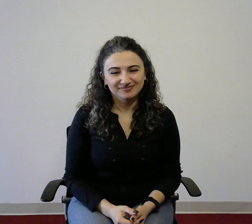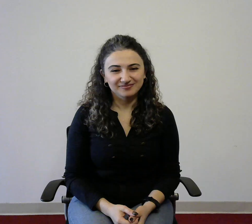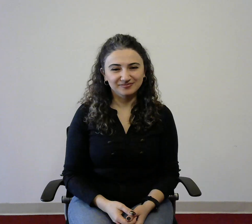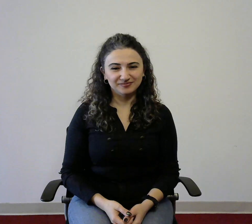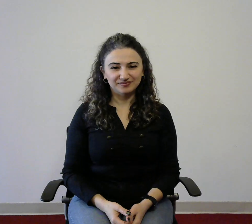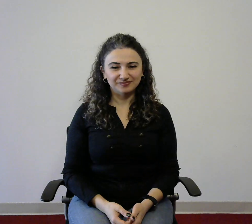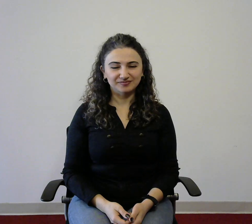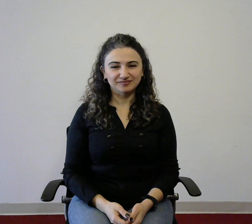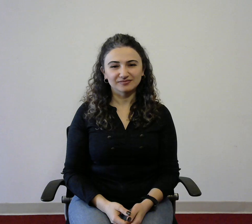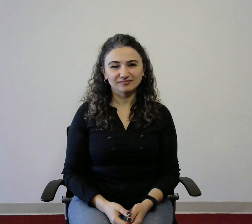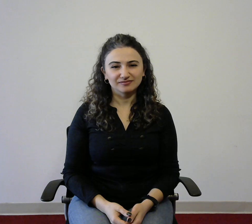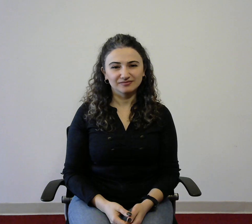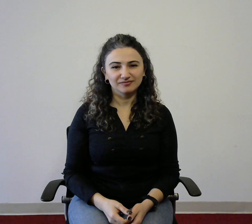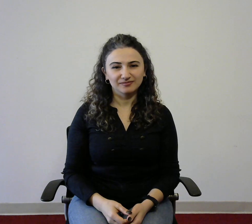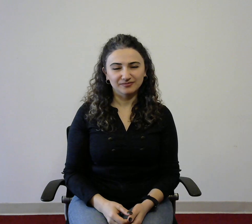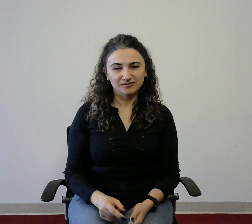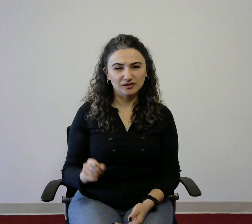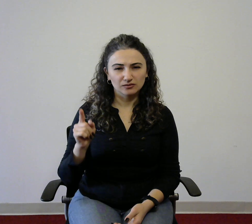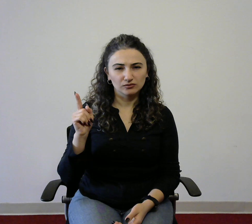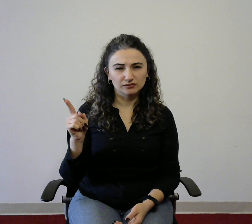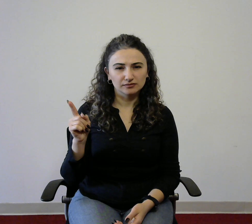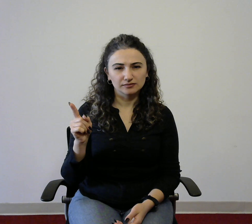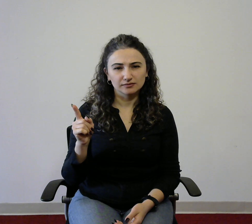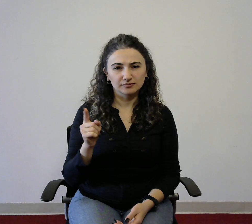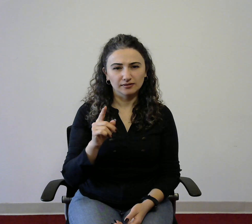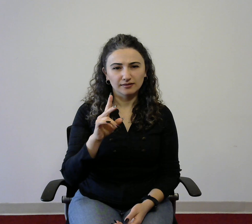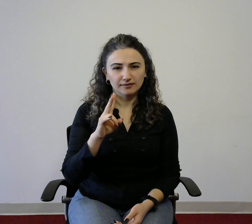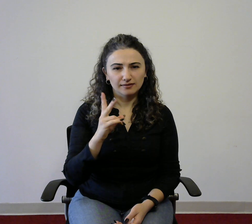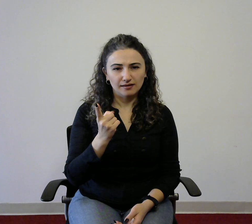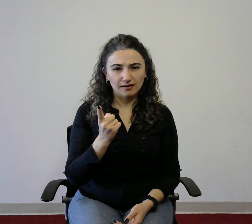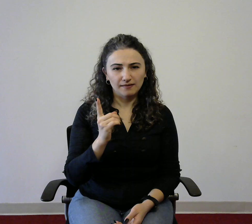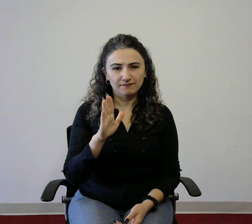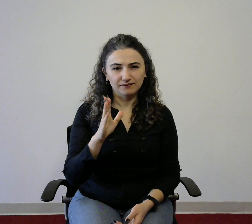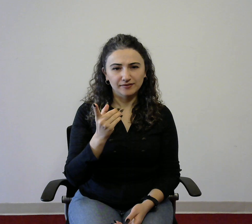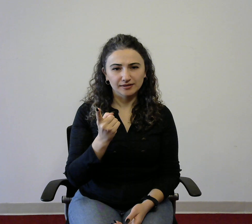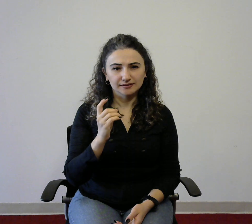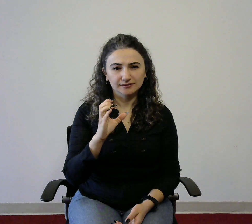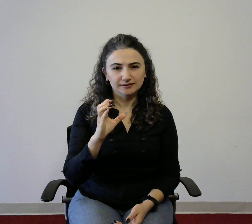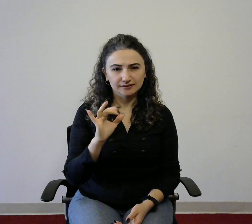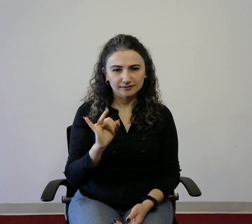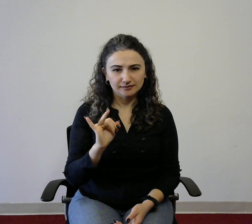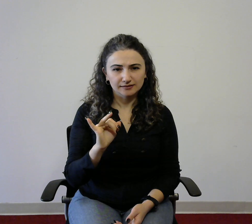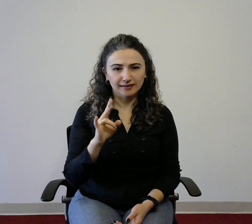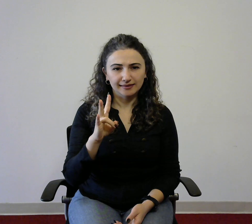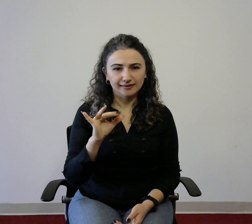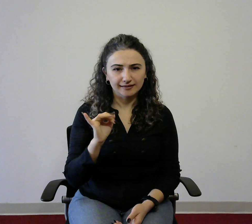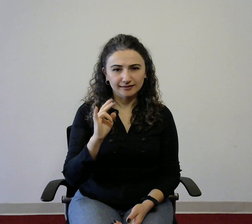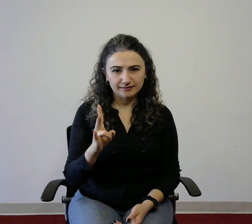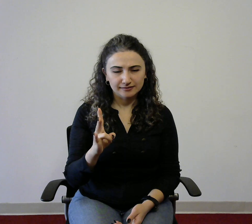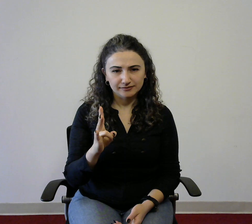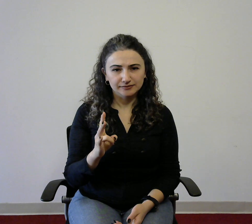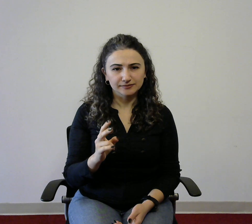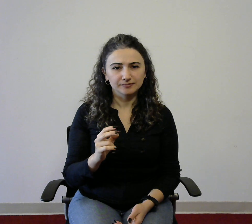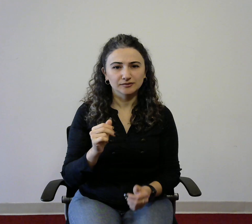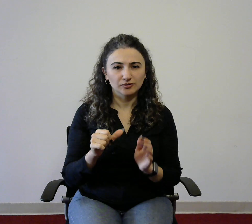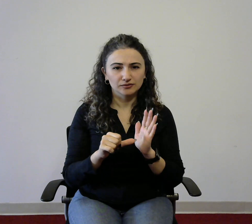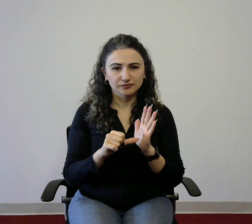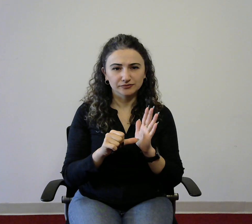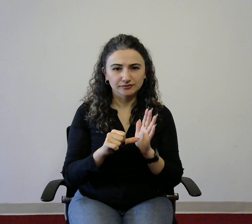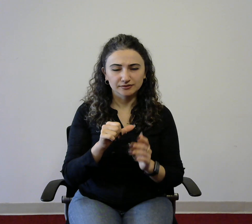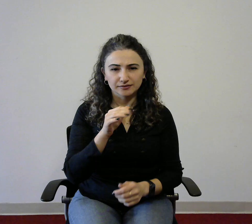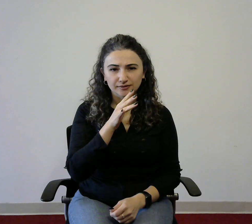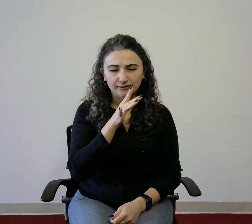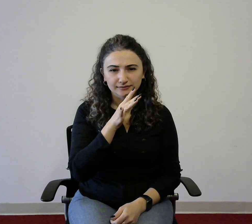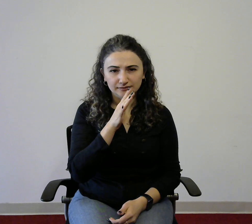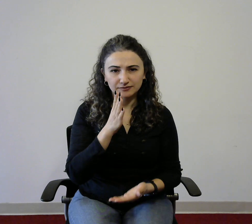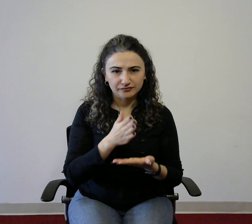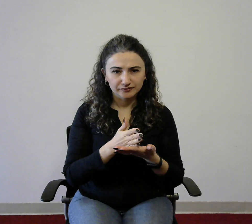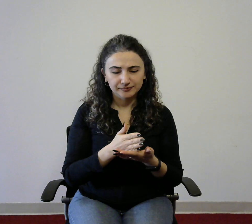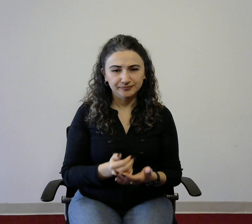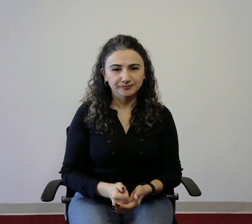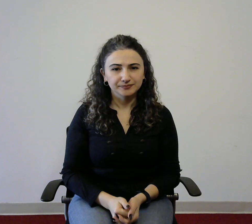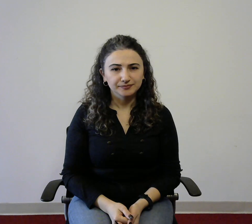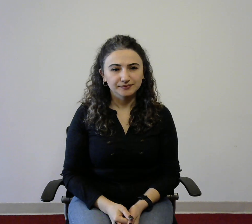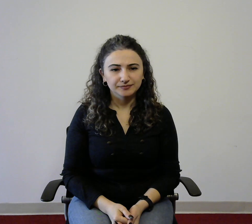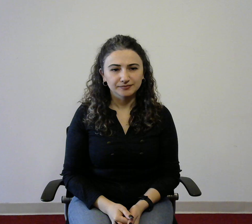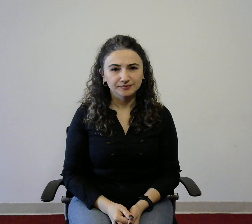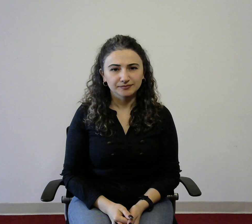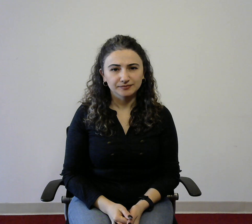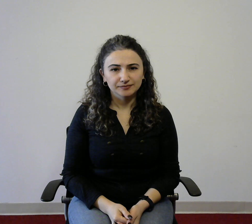Onun nəvəsinin 6 yaşı var